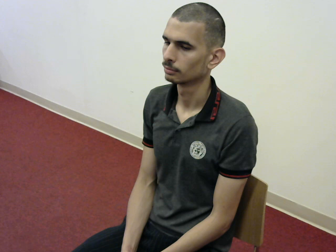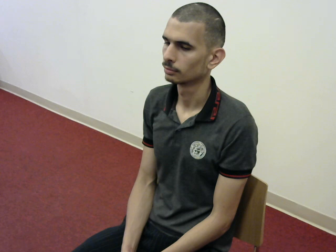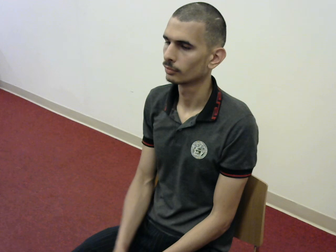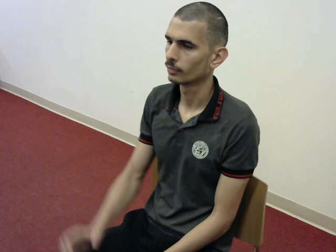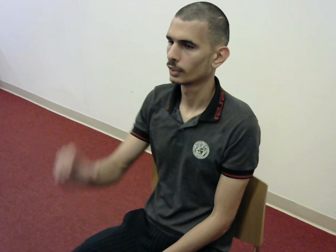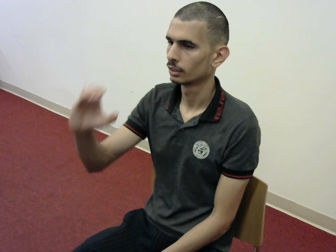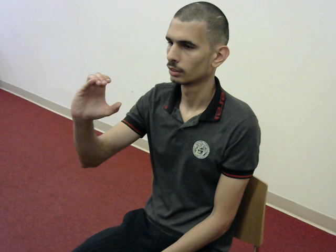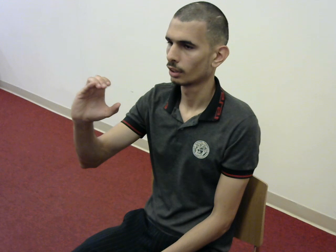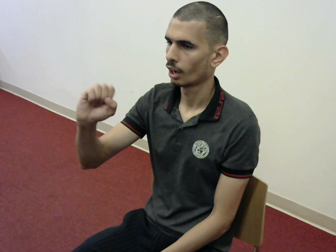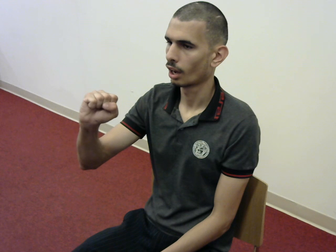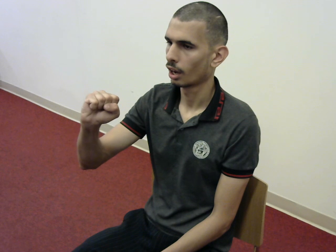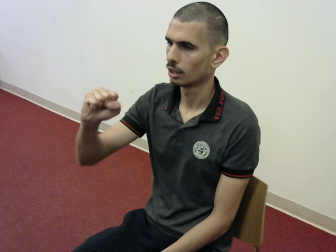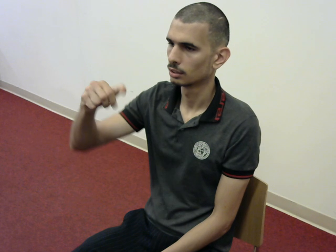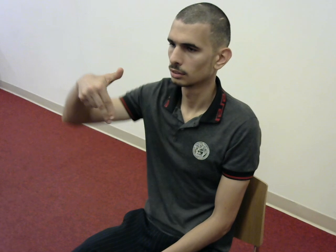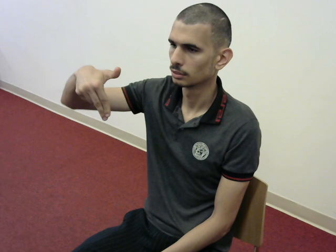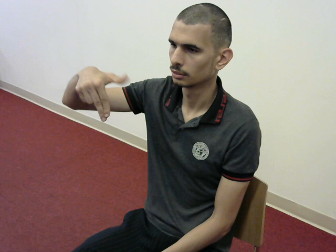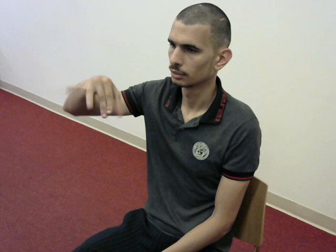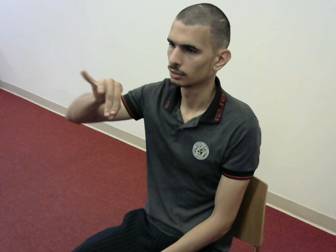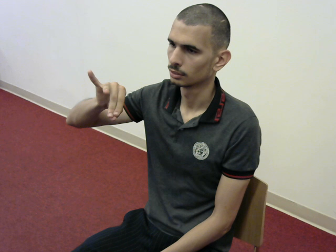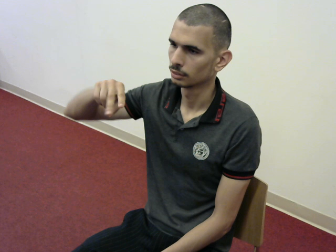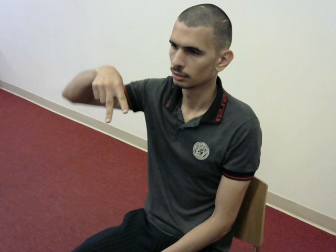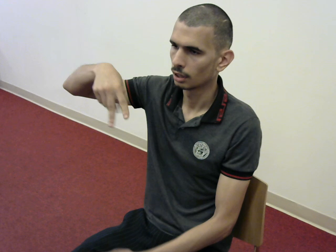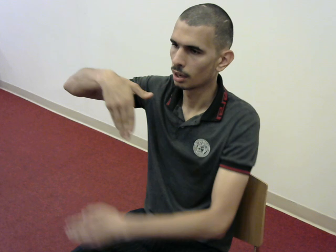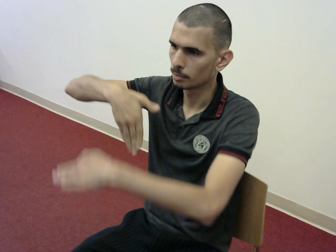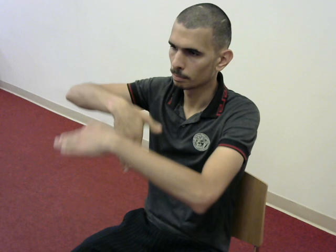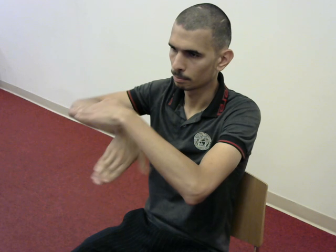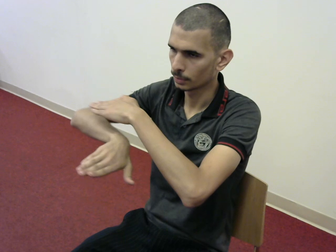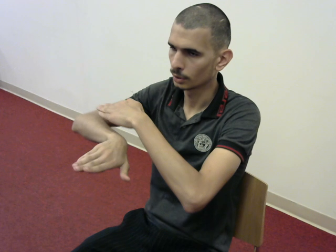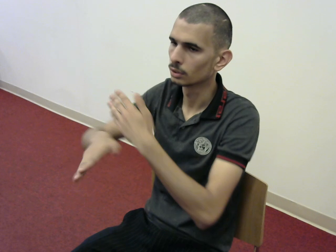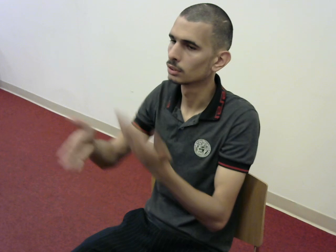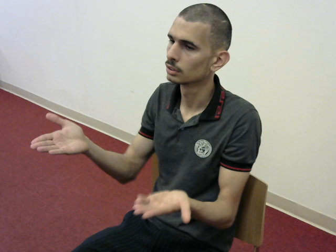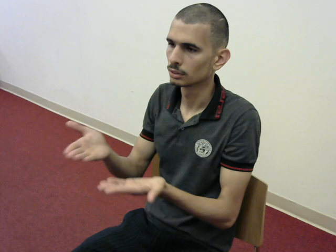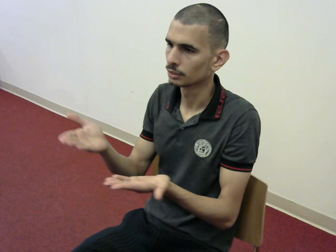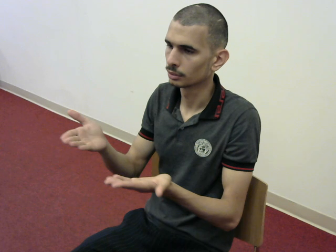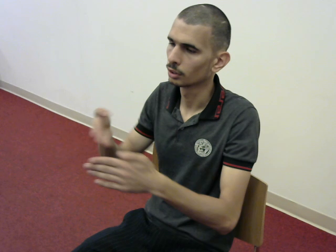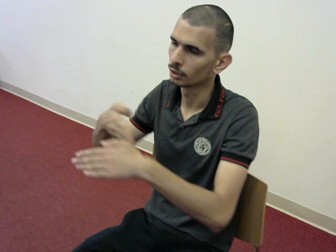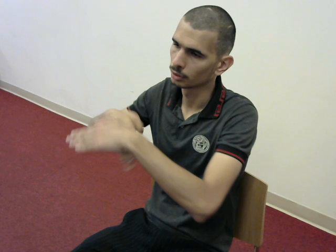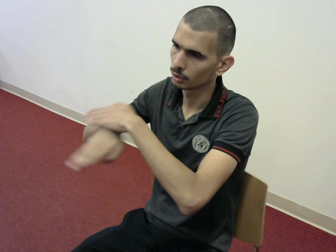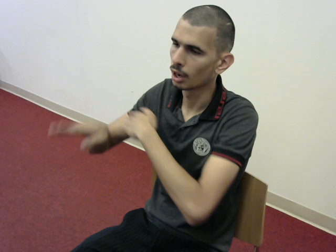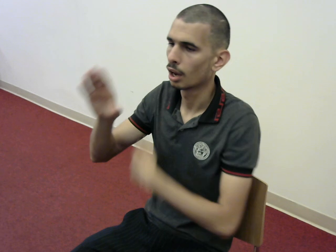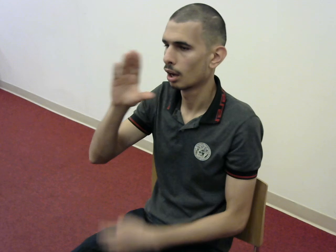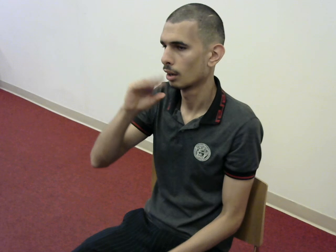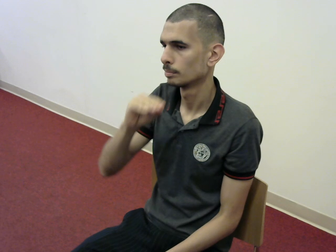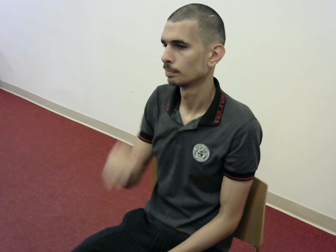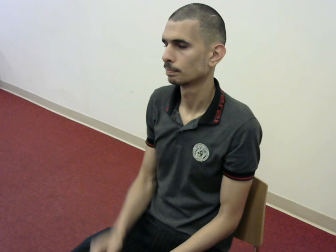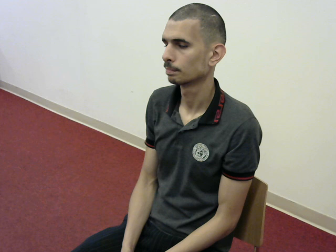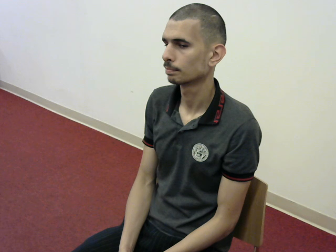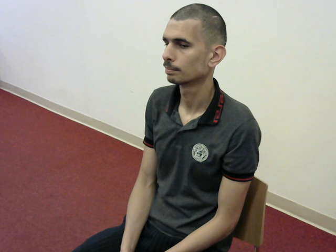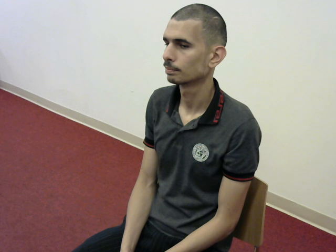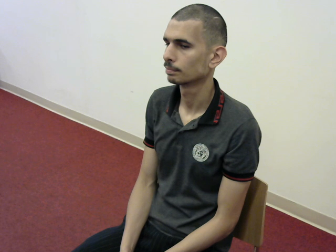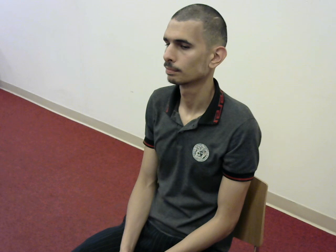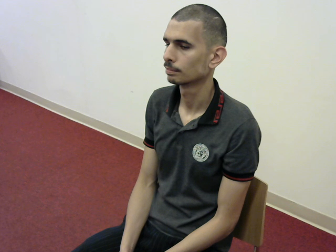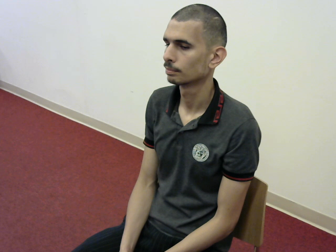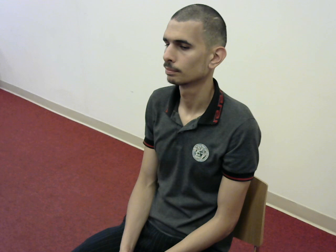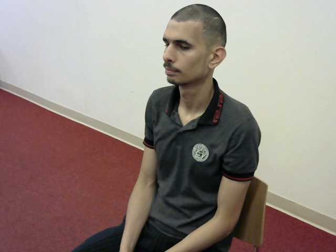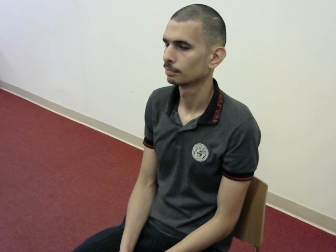Sahil metrosuna necə gedə bilərəm?